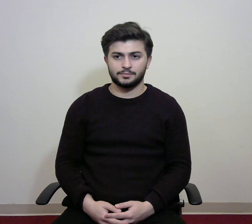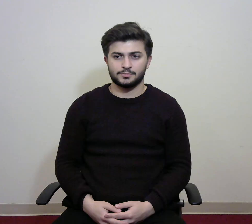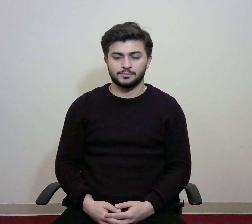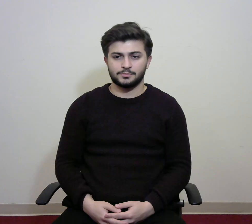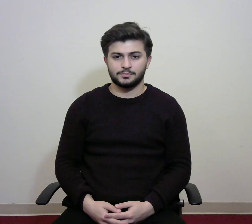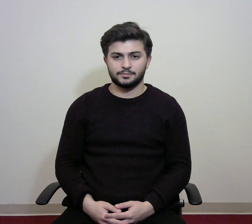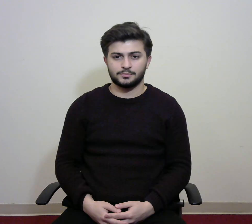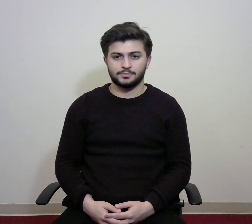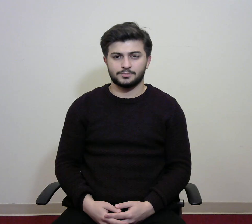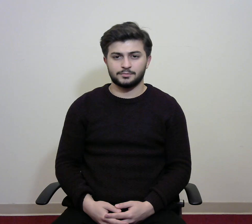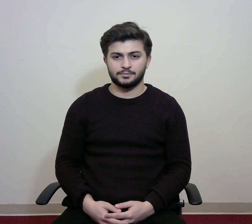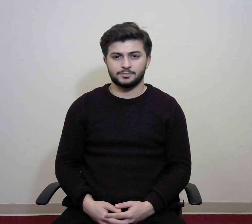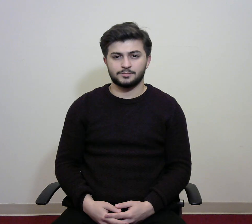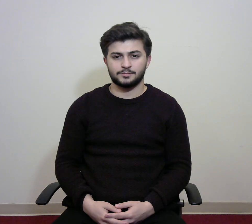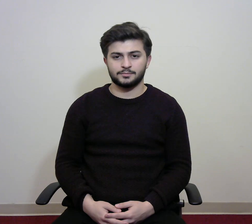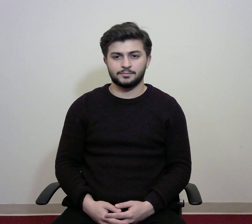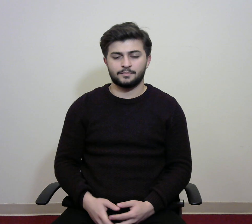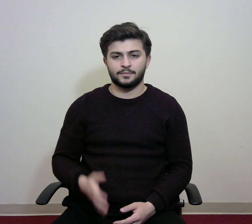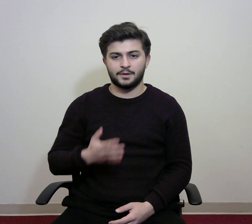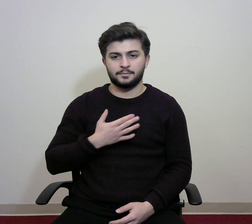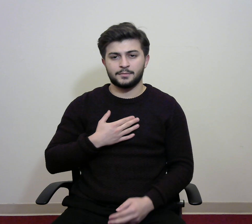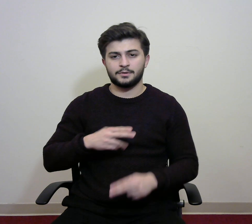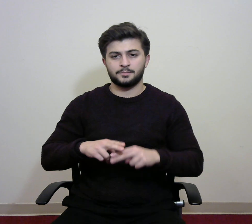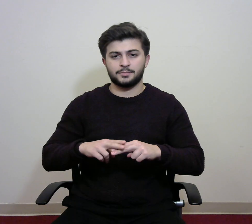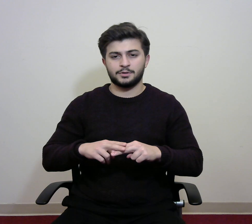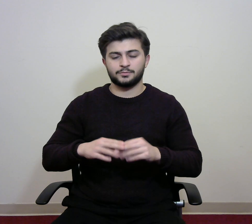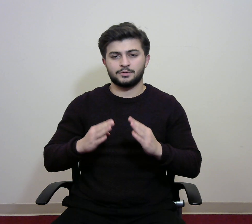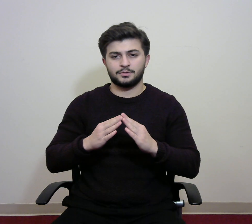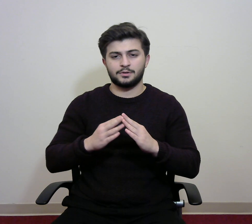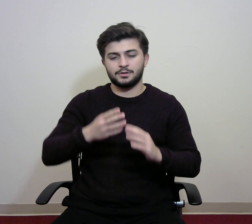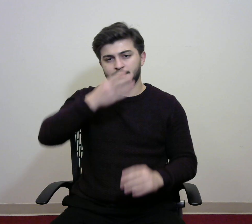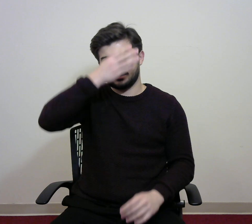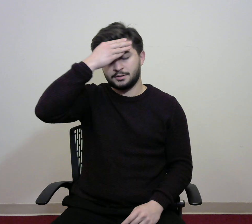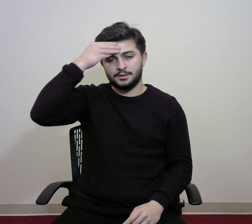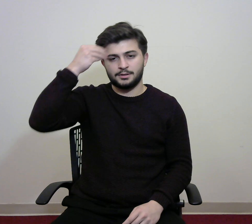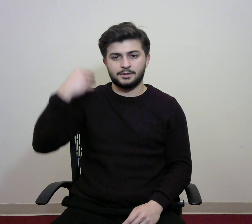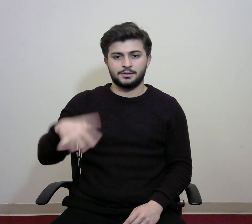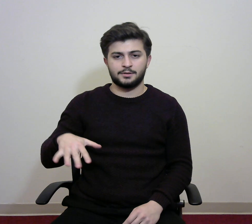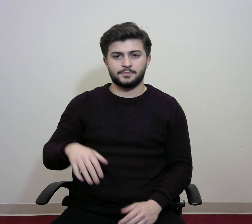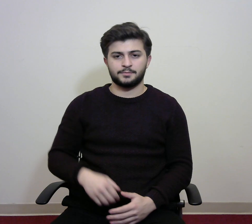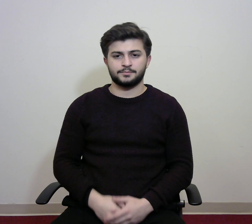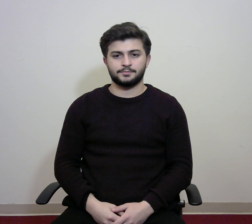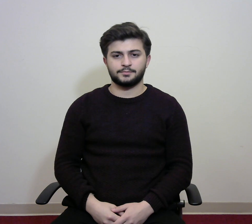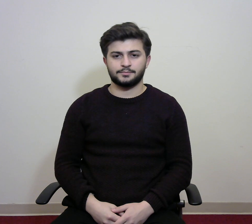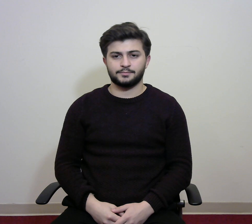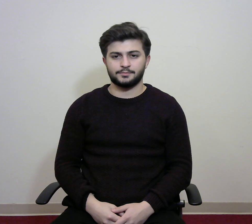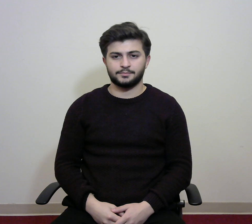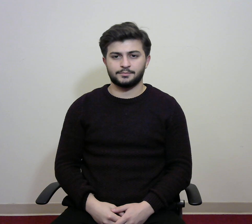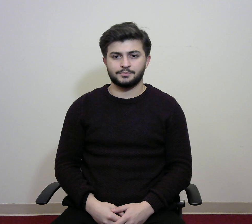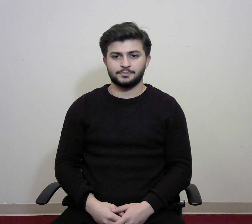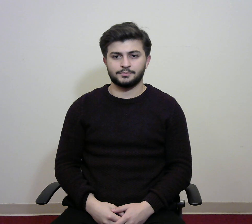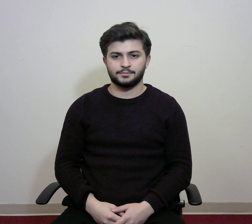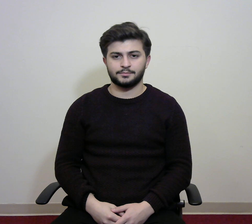Mən şəxsiyyət vəsiqəsini evdə unutmuşam